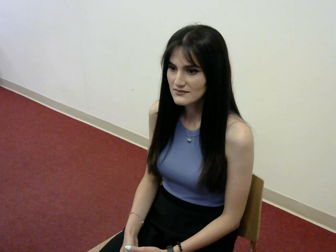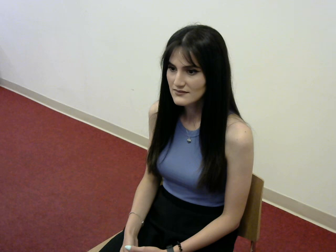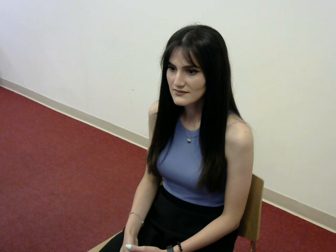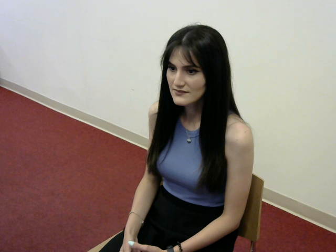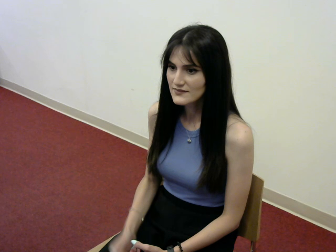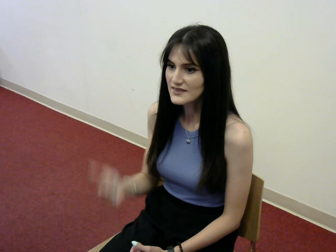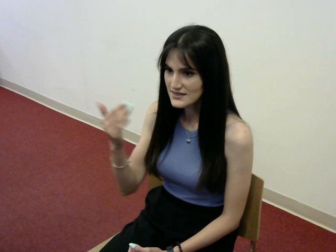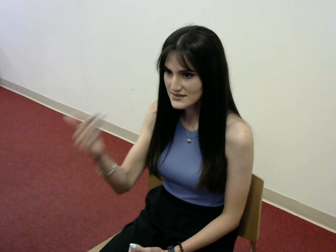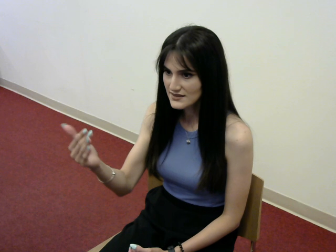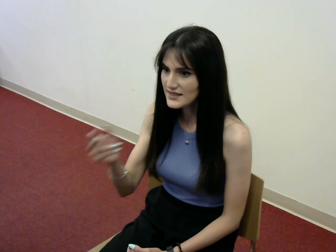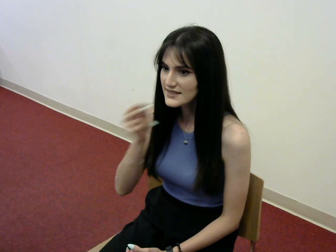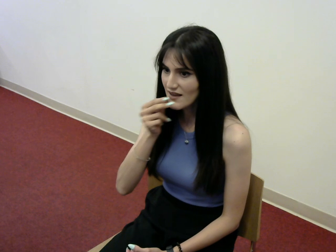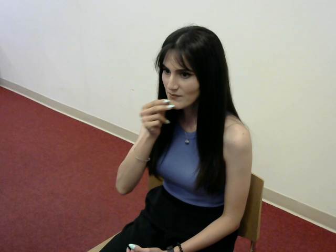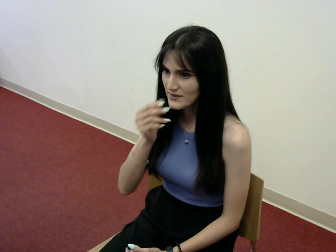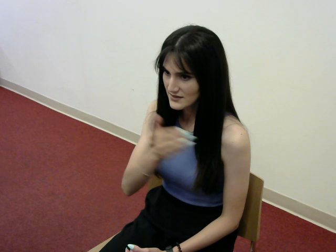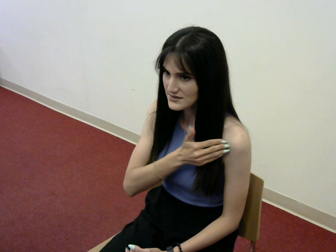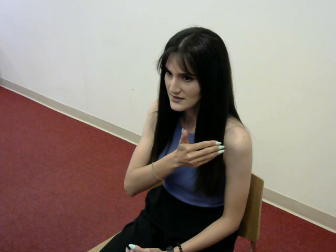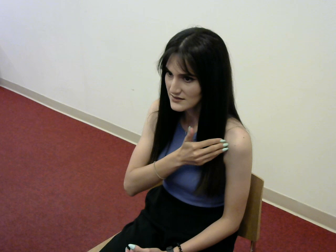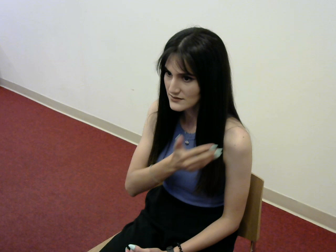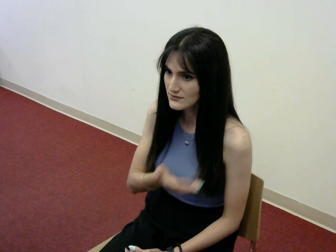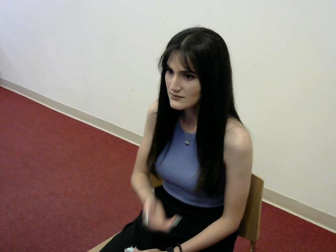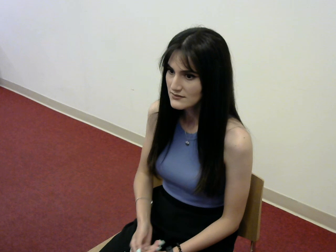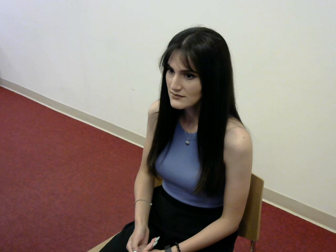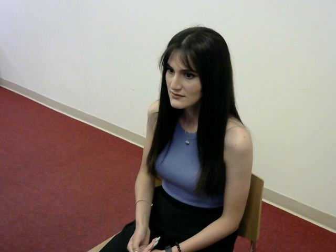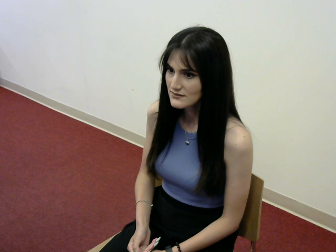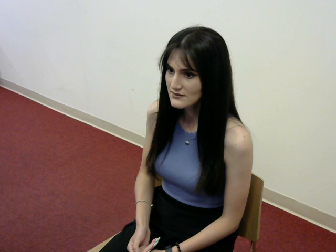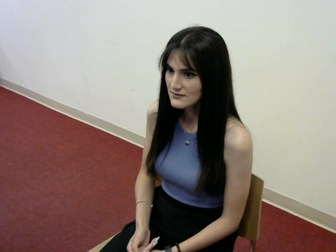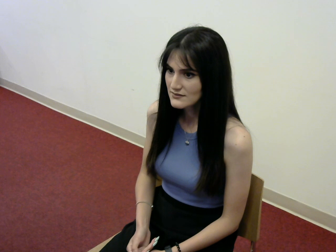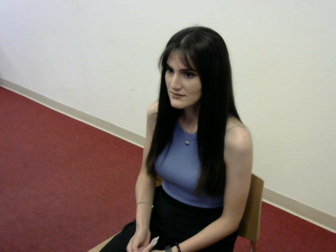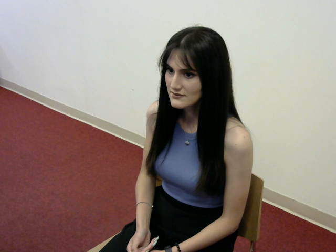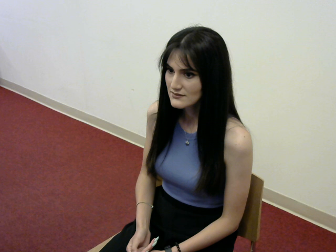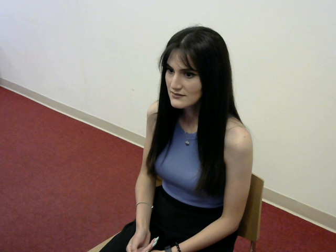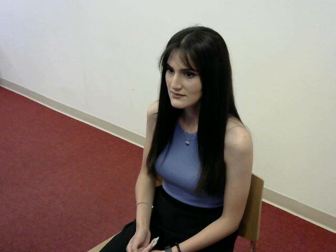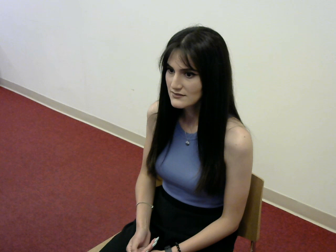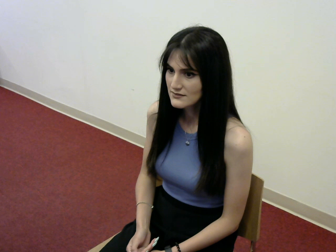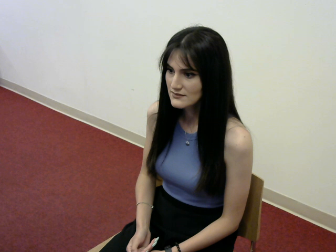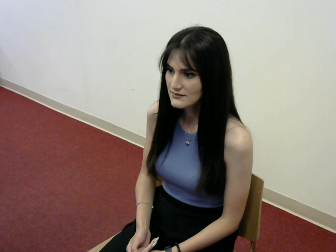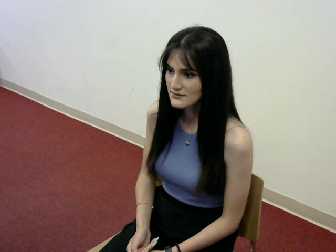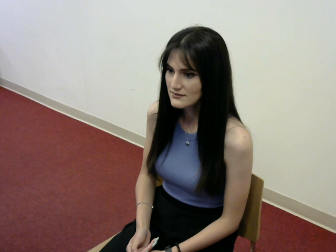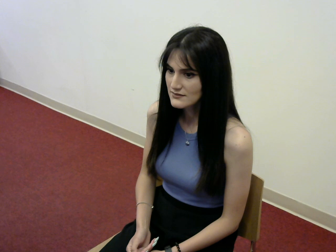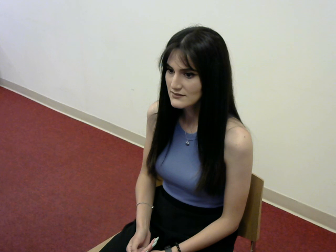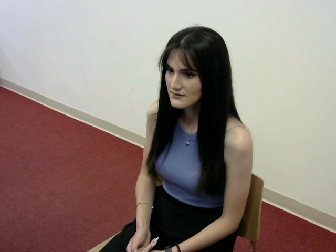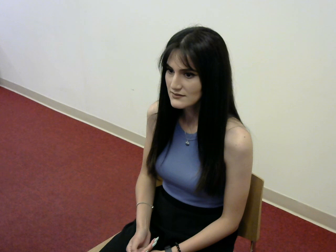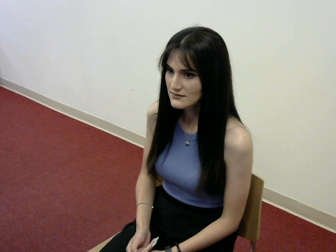Siz yemək istəyirsiniz?